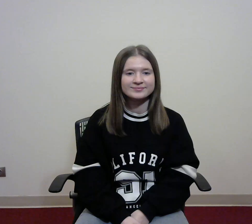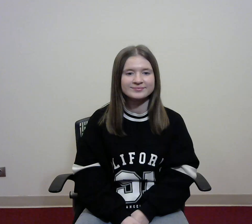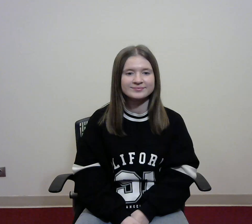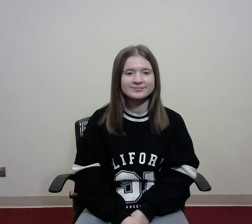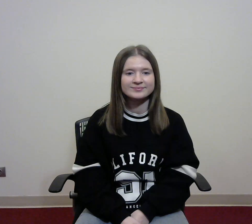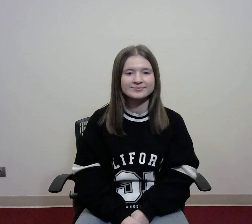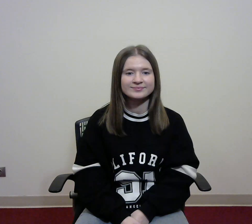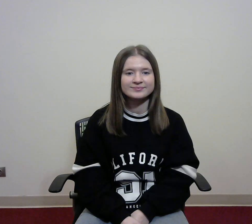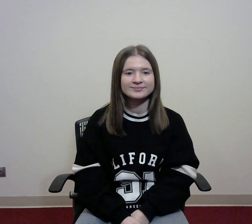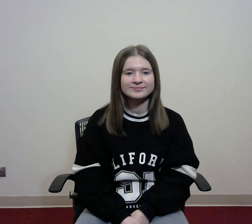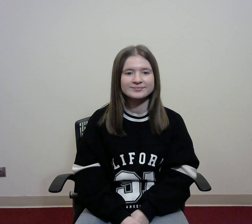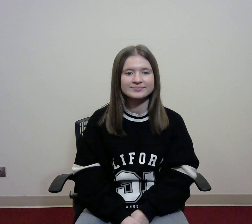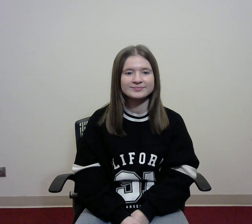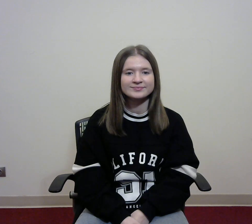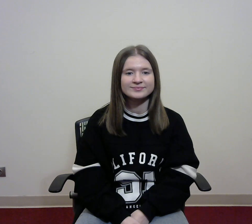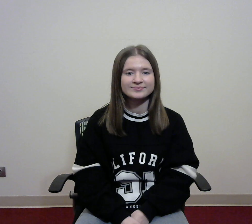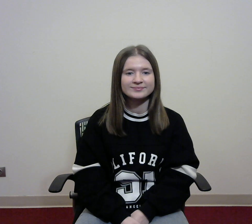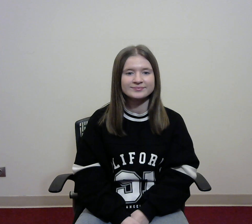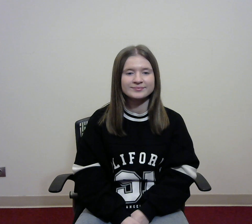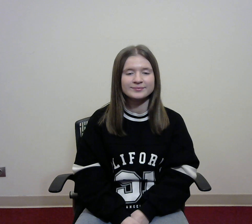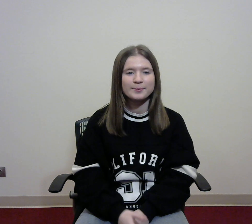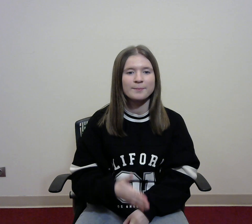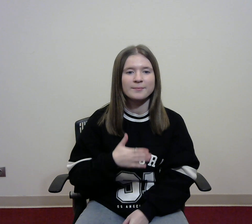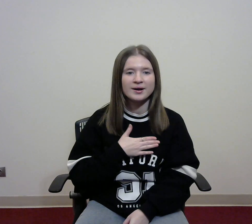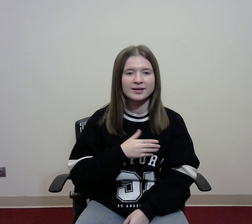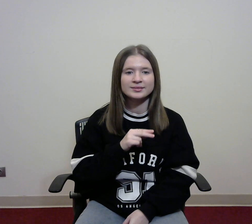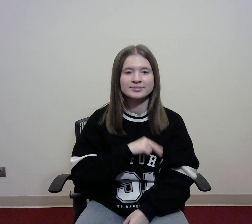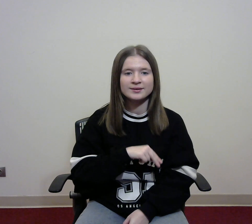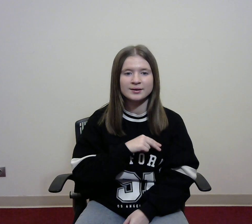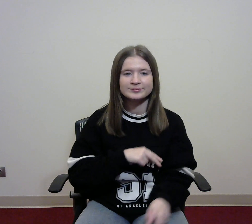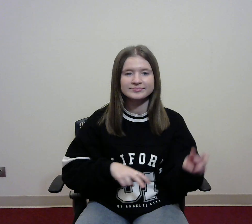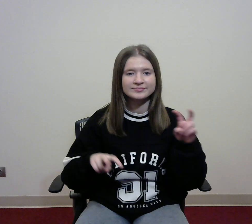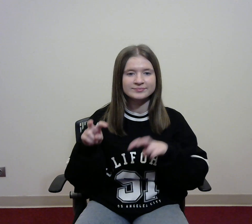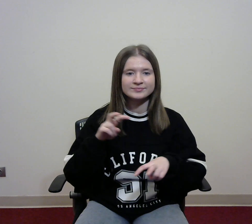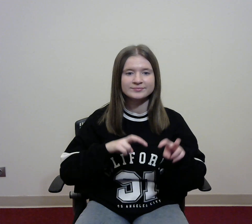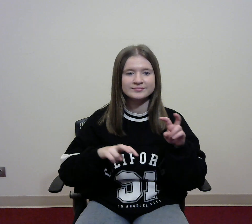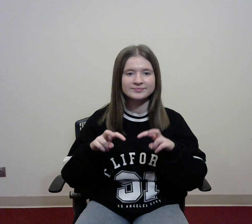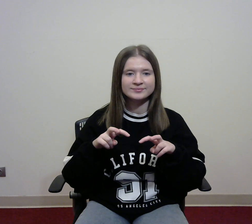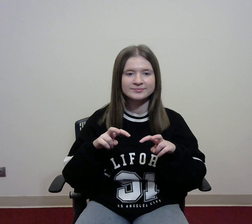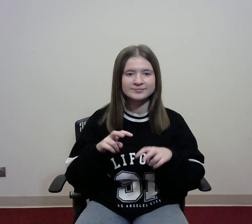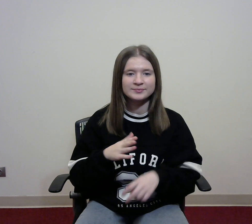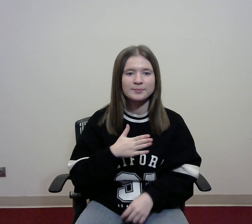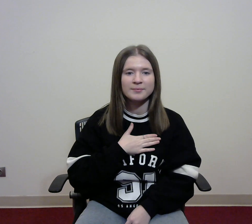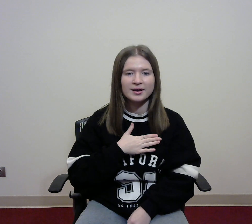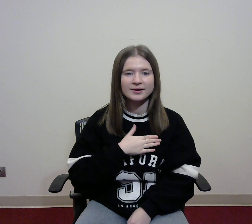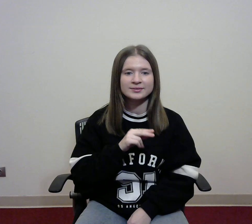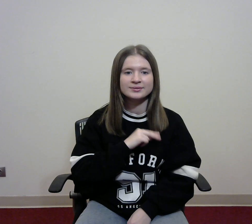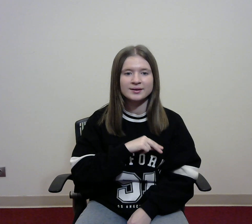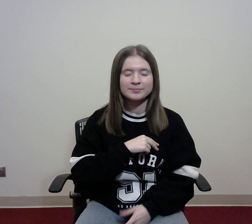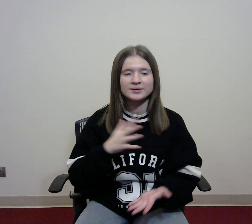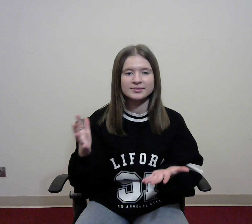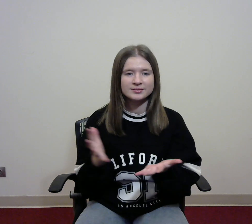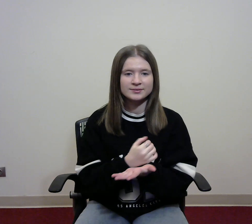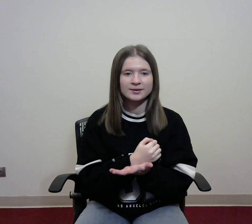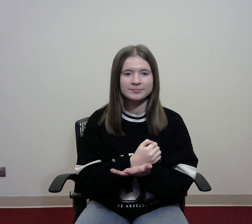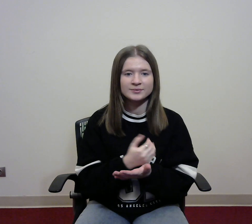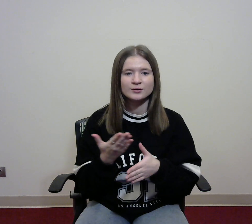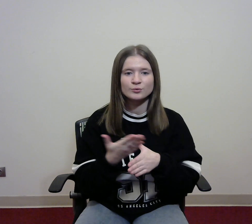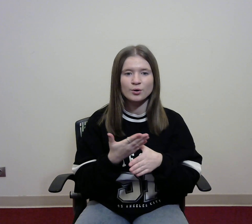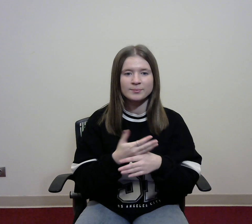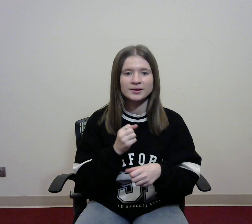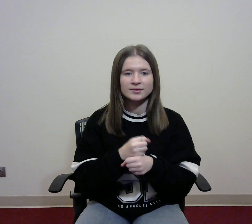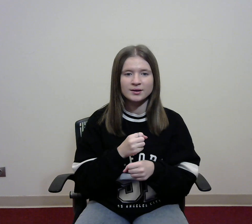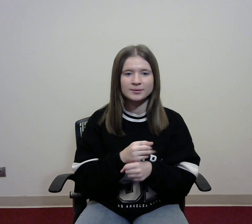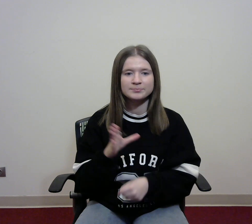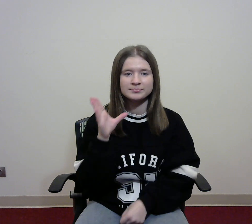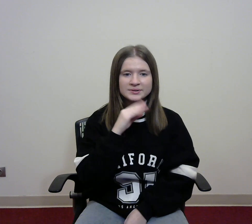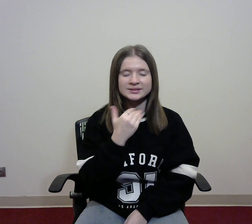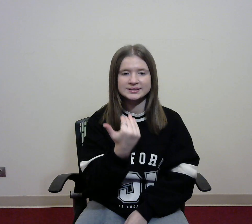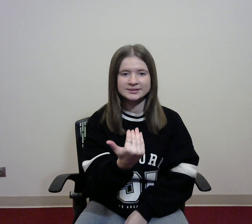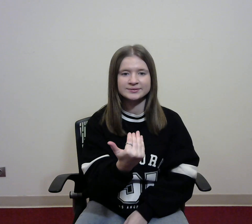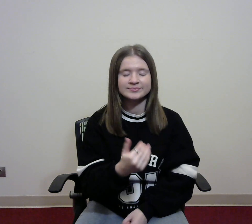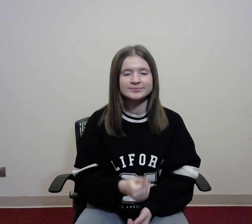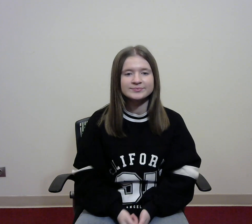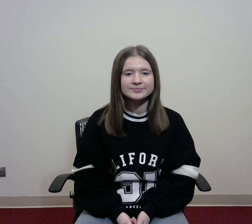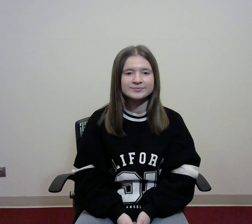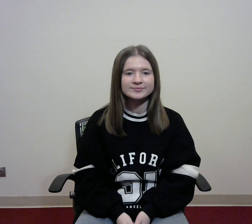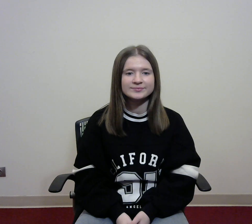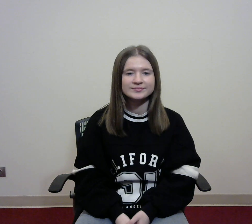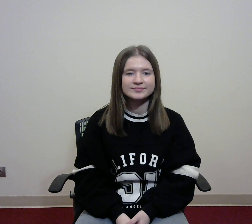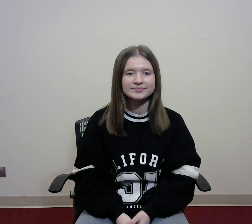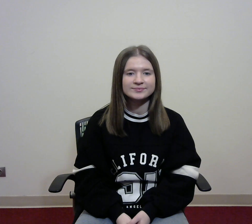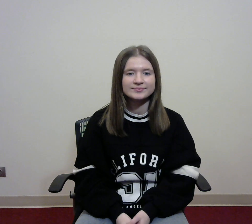Mən iş axtarıram, mənə iş tapmaqda kömək edə bilərsinizmi?